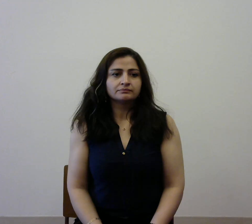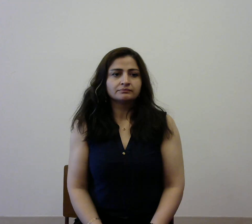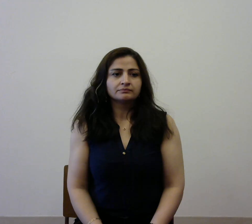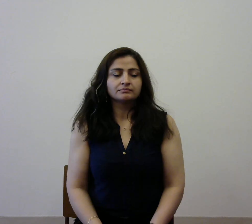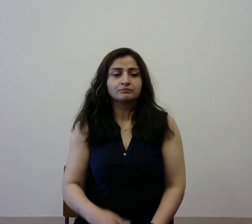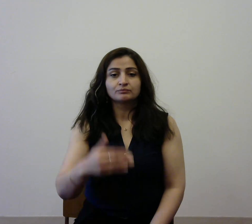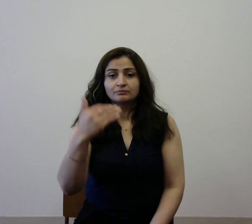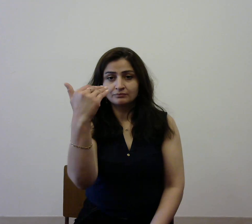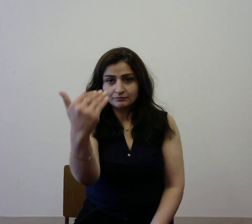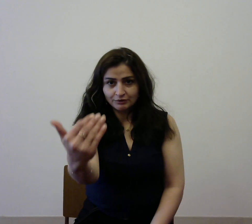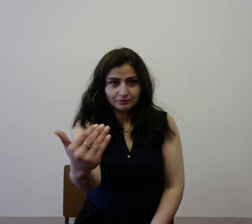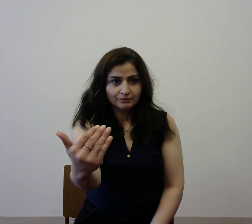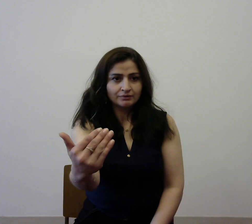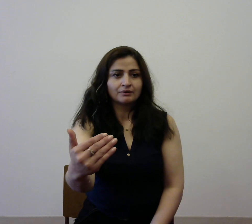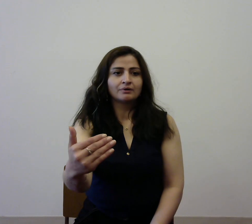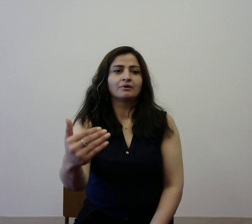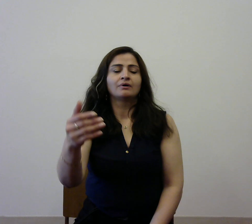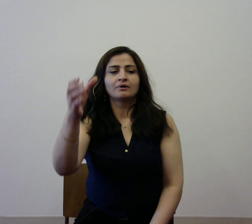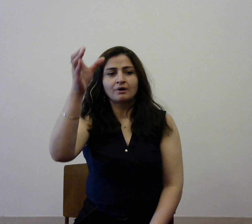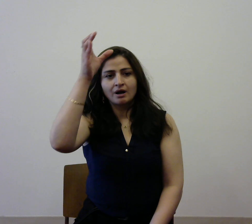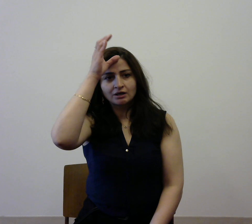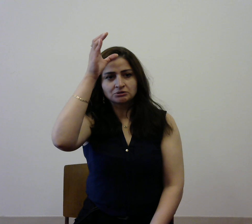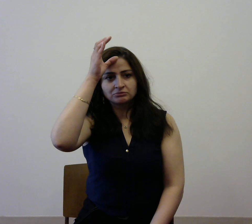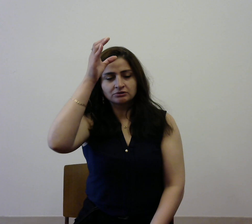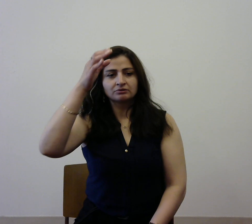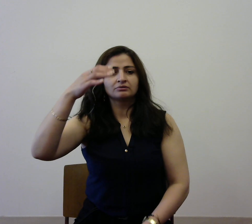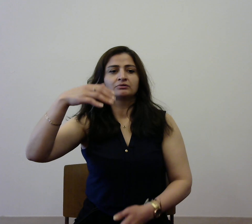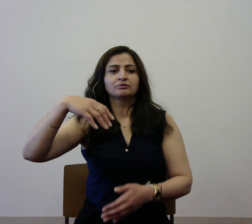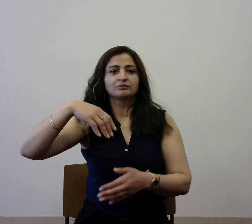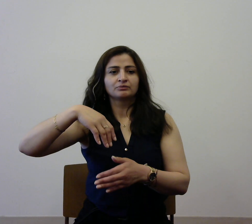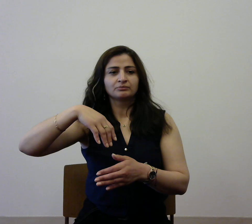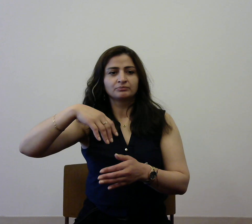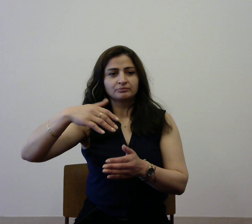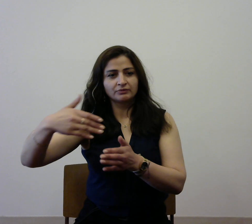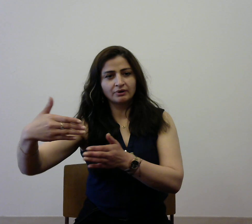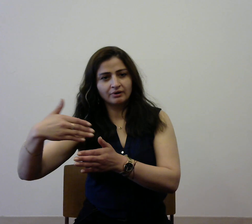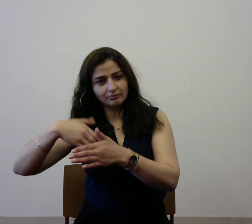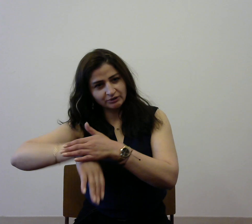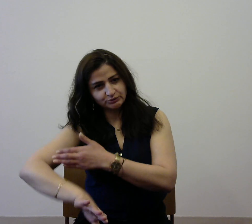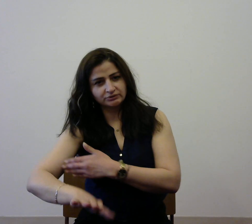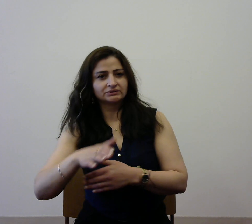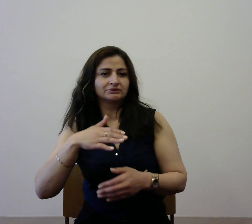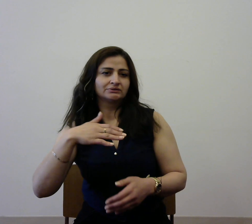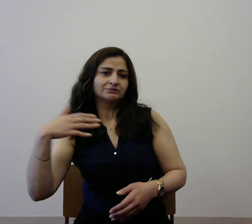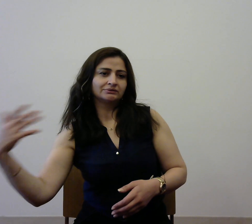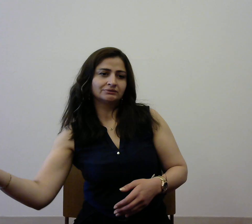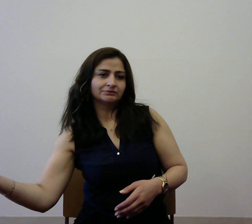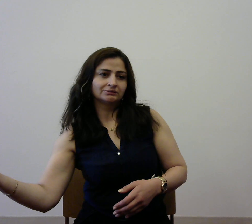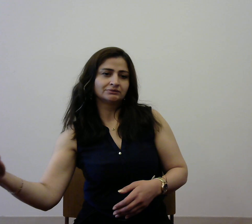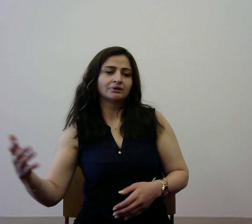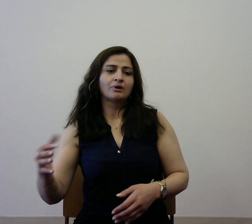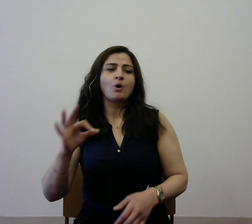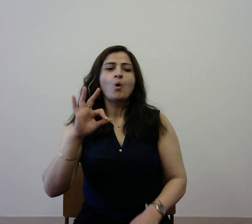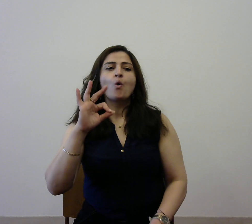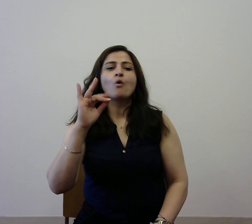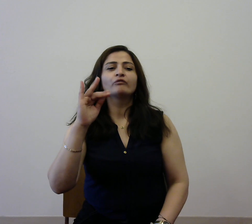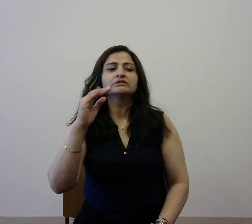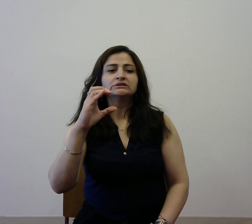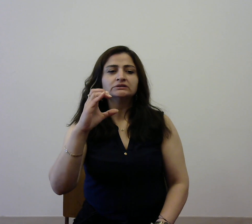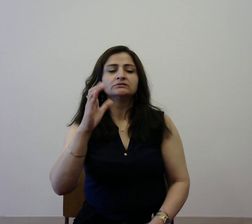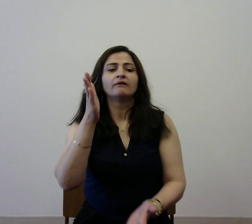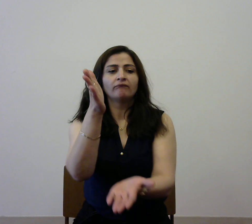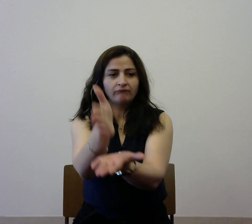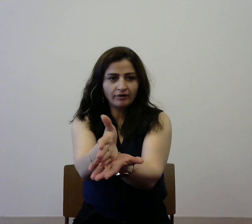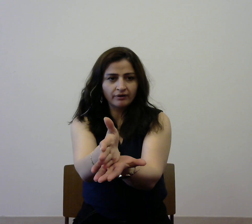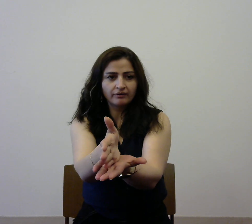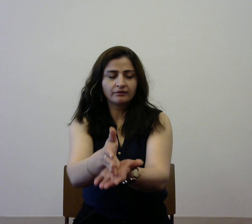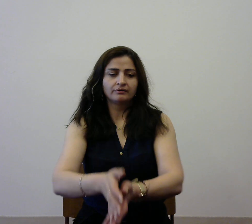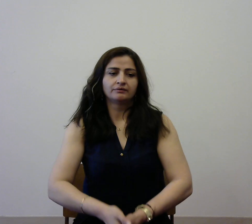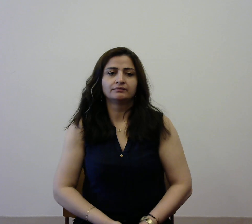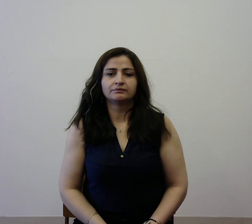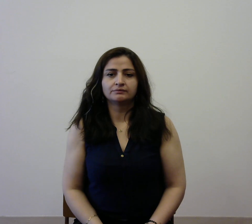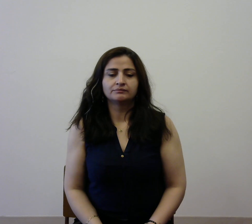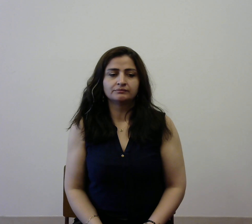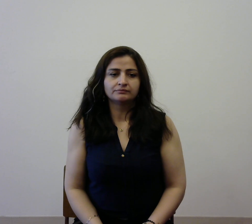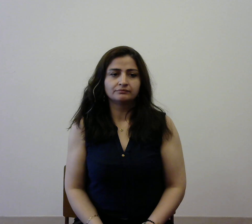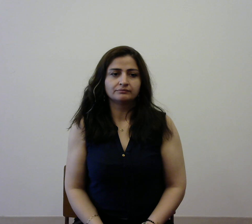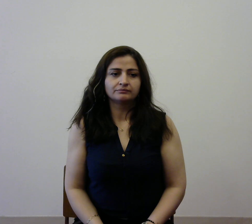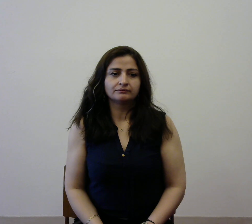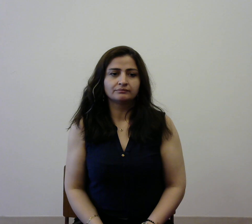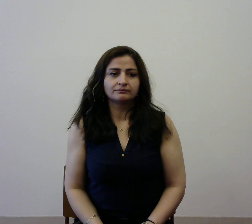Sizin Elmlər Akademiyası tərəfdə ofisiniz varmı?